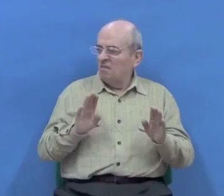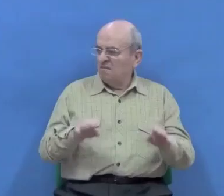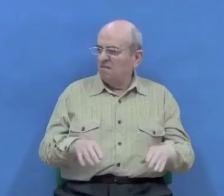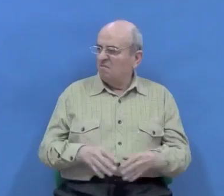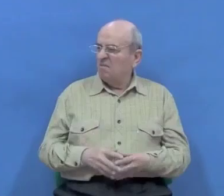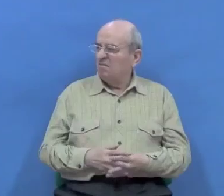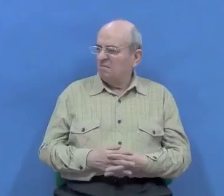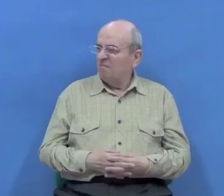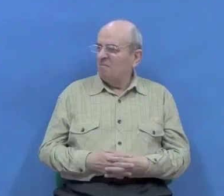Położył płot.